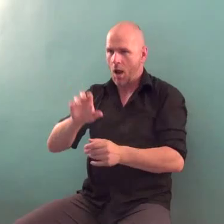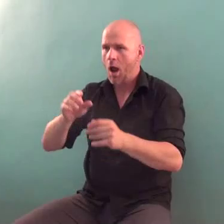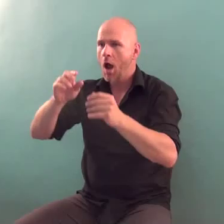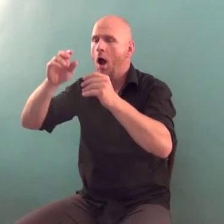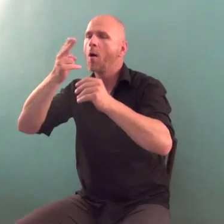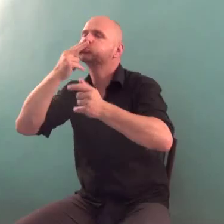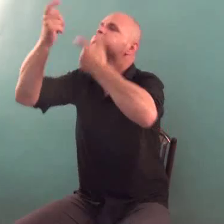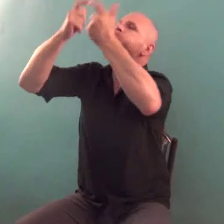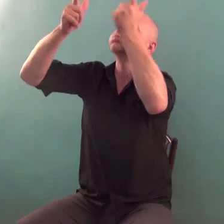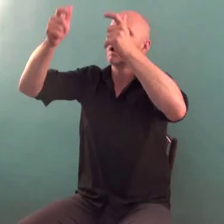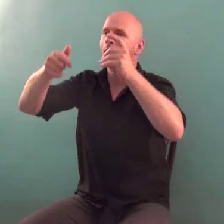Charlie Chaplin naprawia szybę.